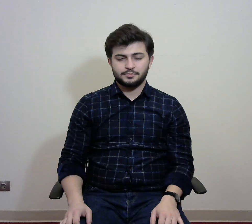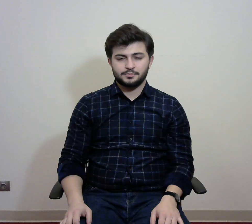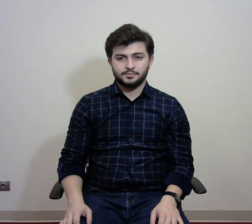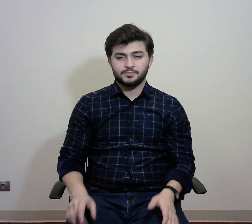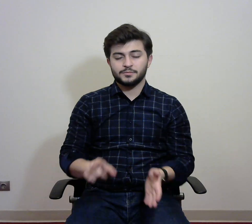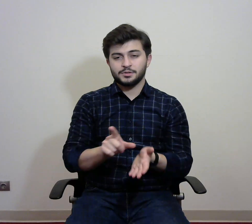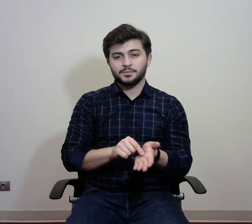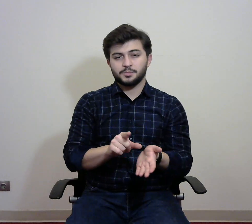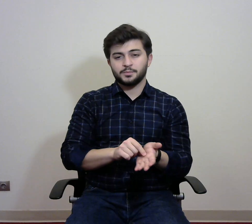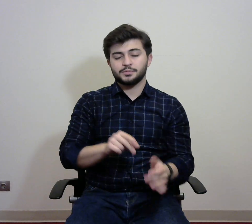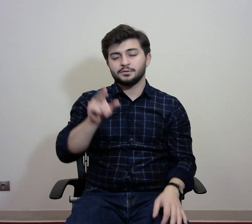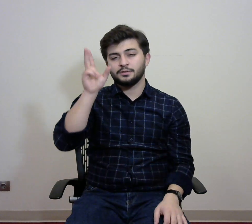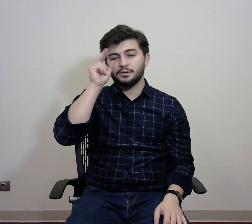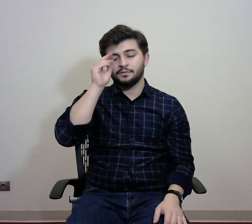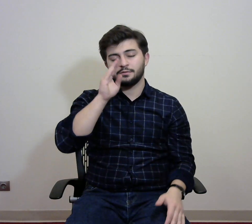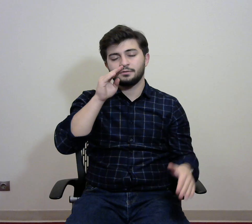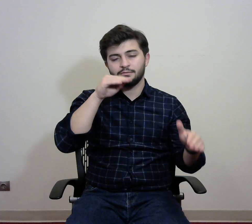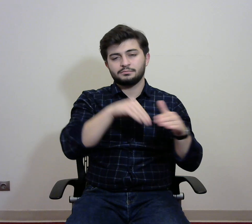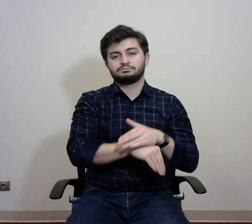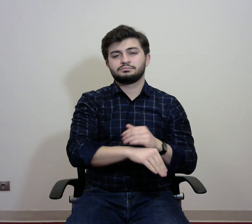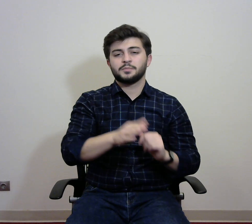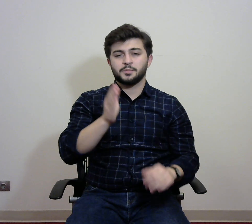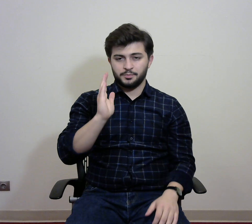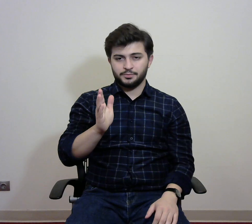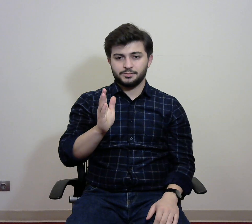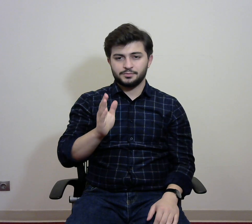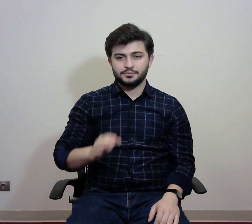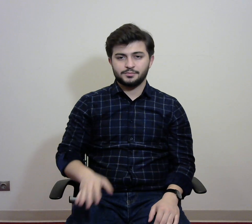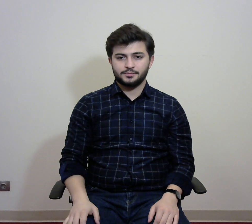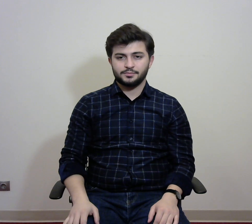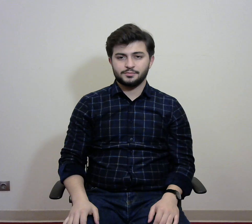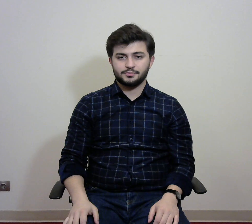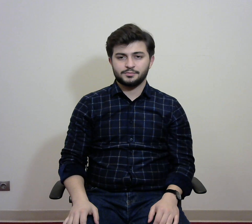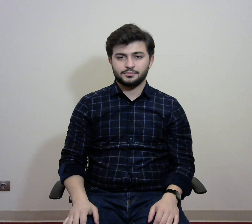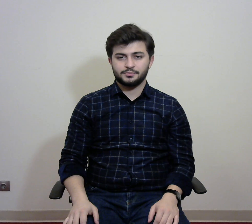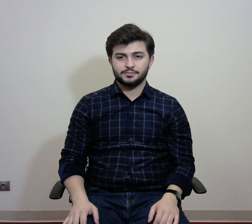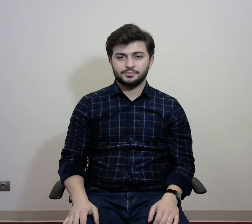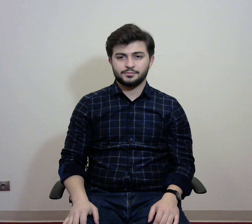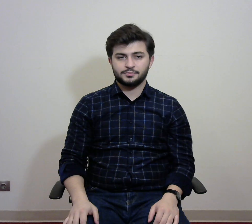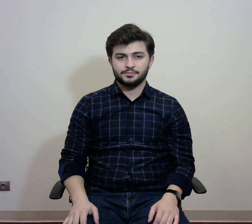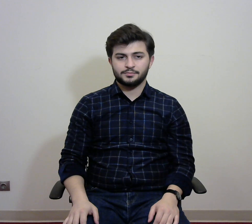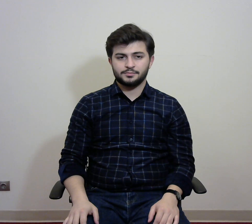Pensiyaya nə vaxt çıxacam?